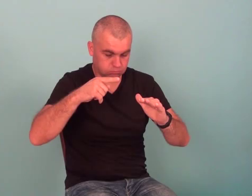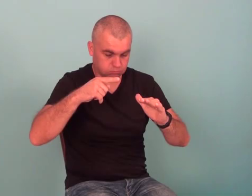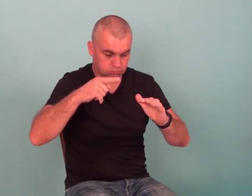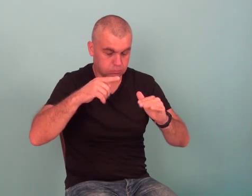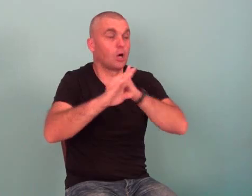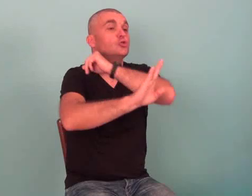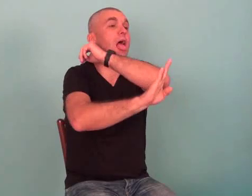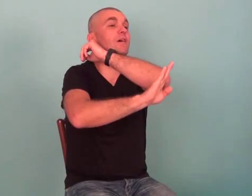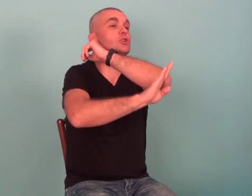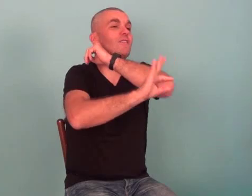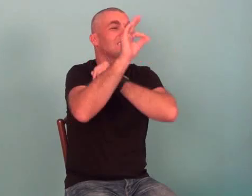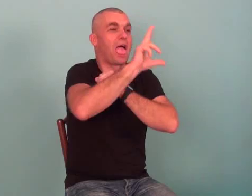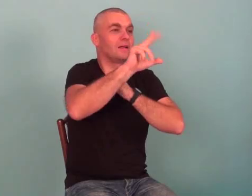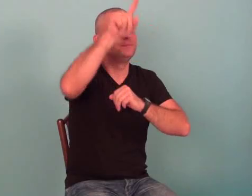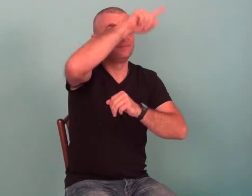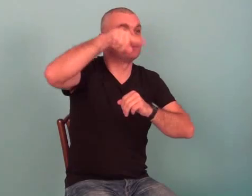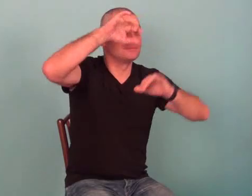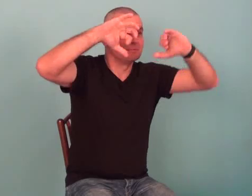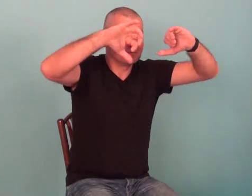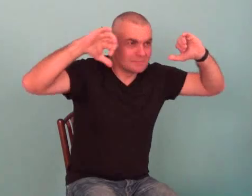Zagląda do środka sęku w drzewie.